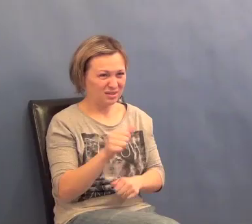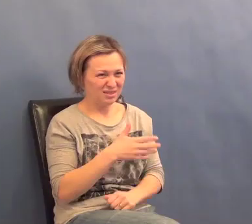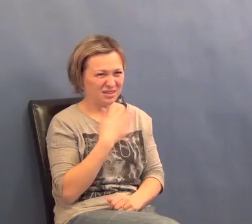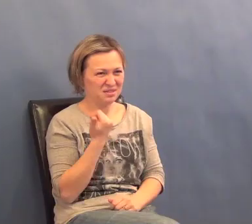Nie ma.